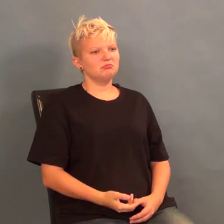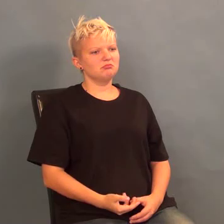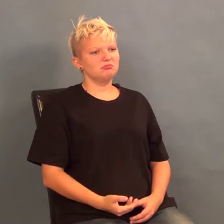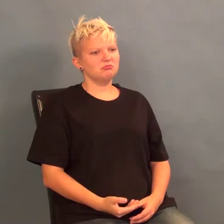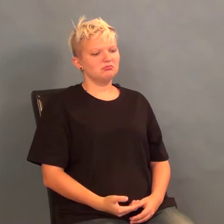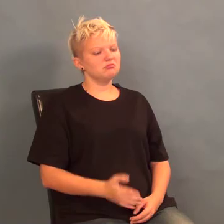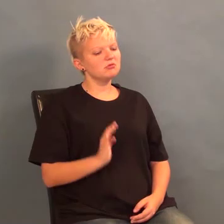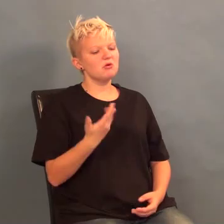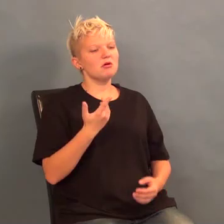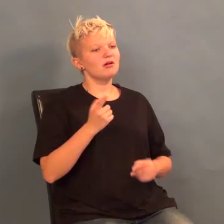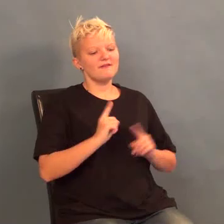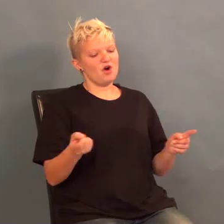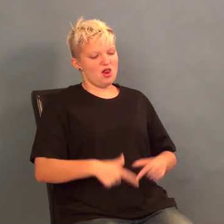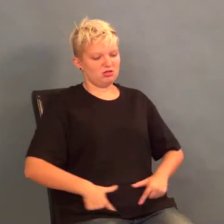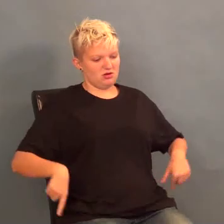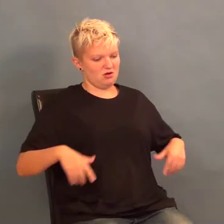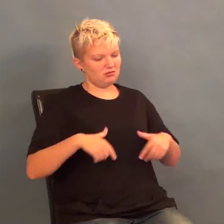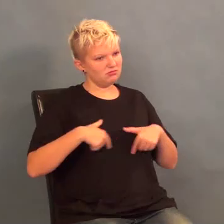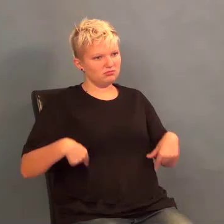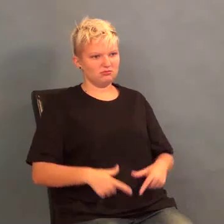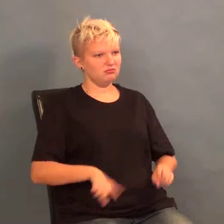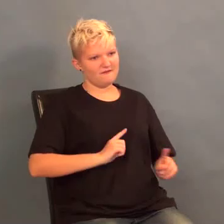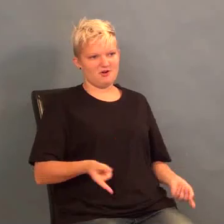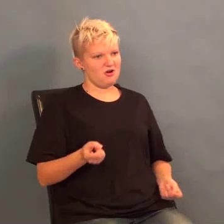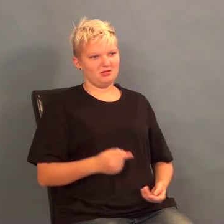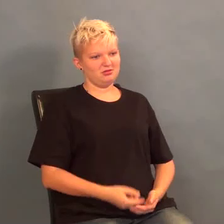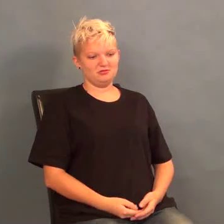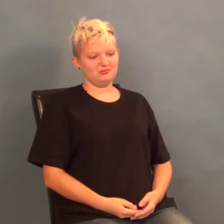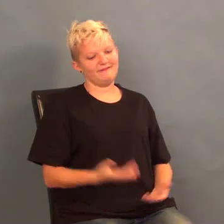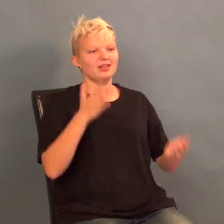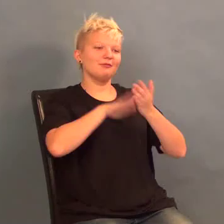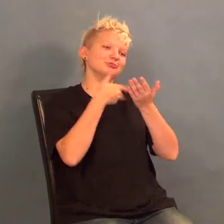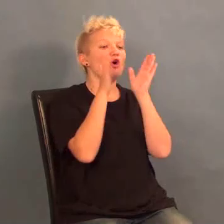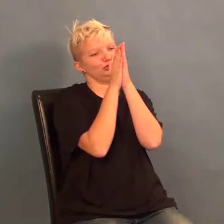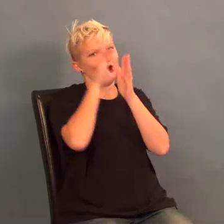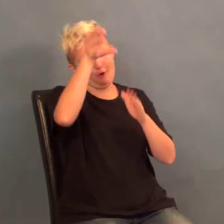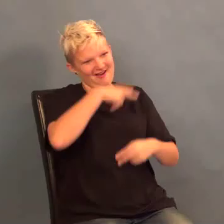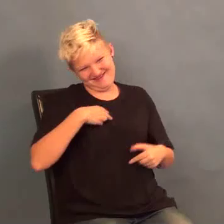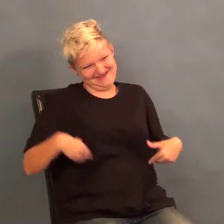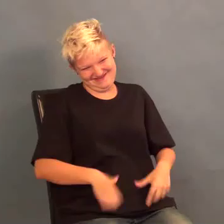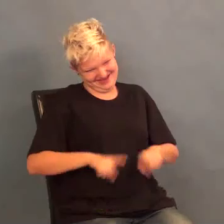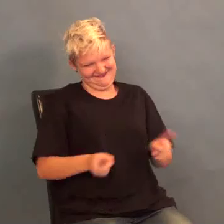Nie wolno chodzić w stroju kąpielowym, na przykład do kościoła nie wolno wejść w stroju kąpielowym.